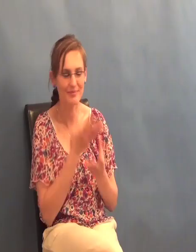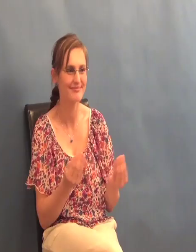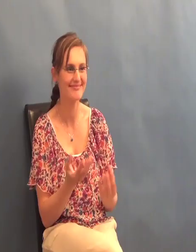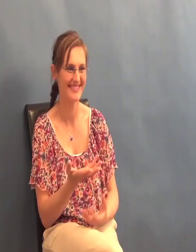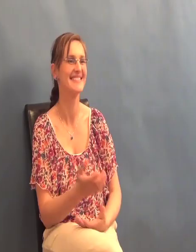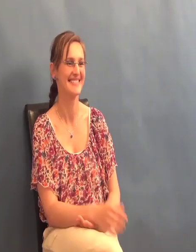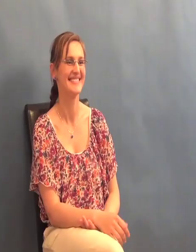Zniknęły.